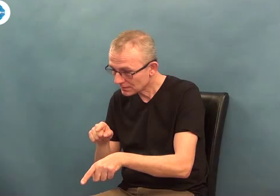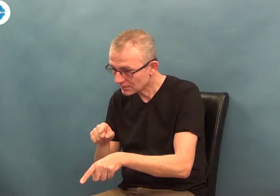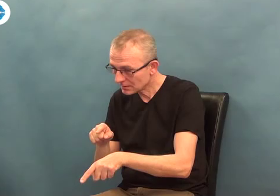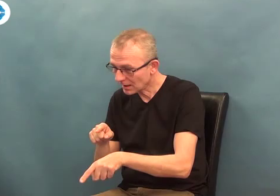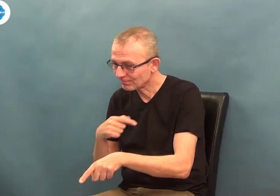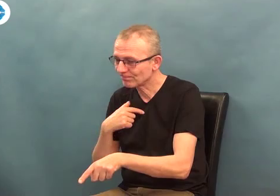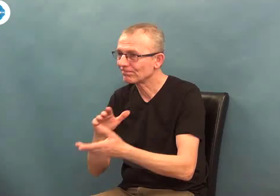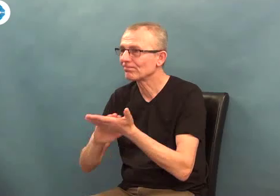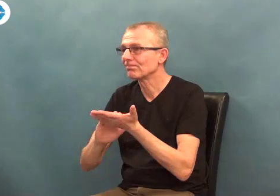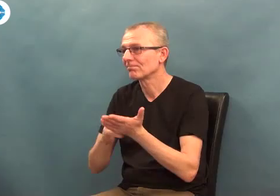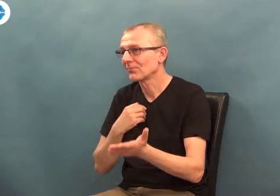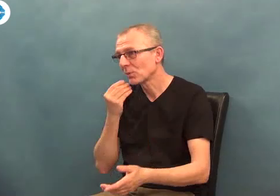Przepraszam, po południu pracuję.